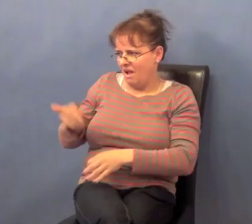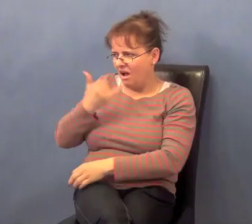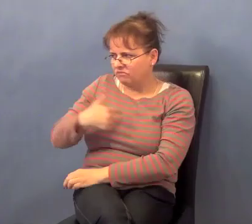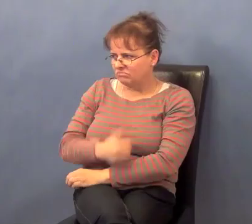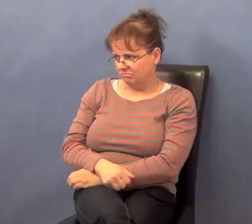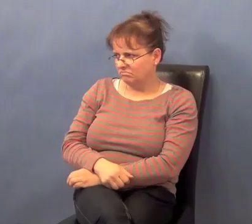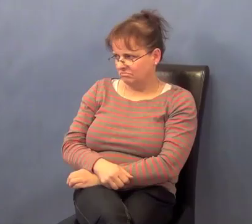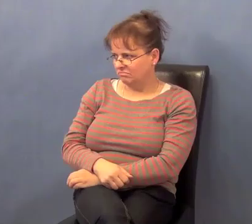Zawsze oszczędzam.